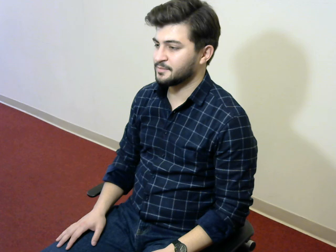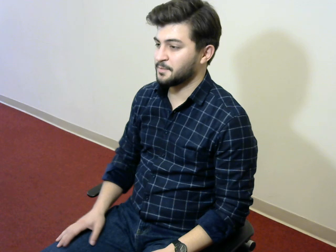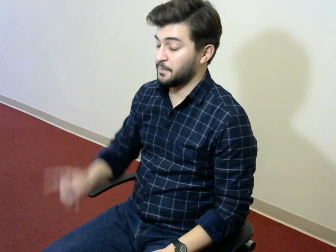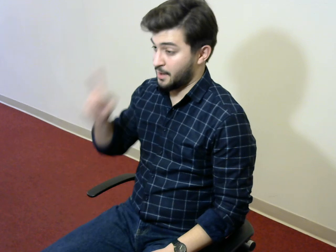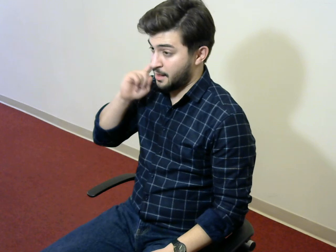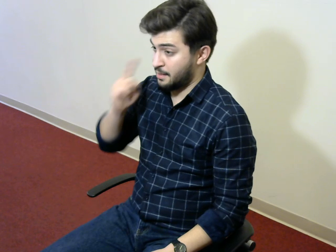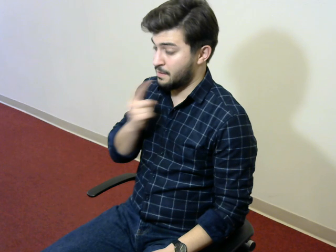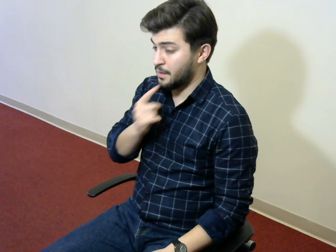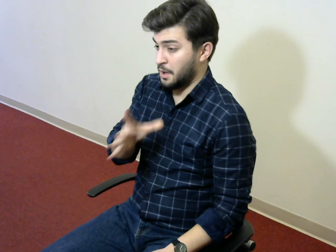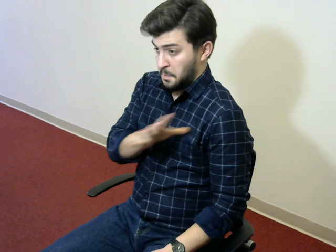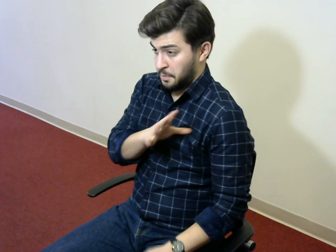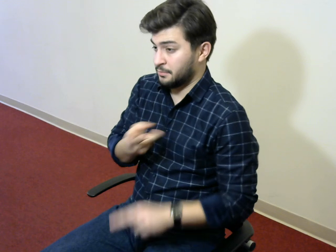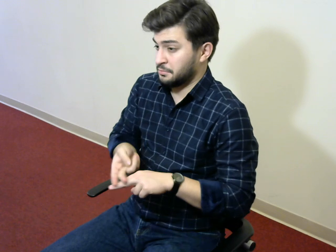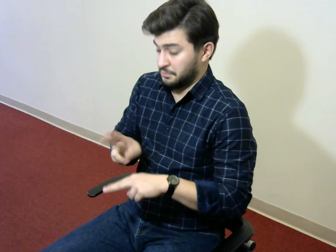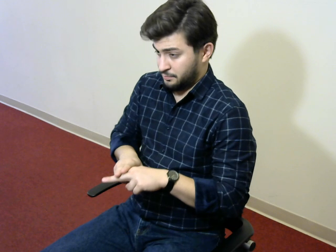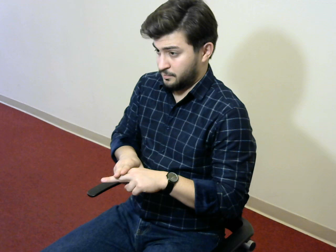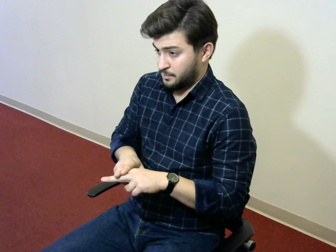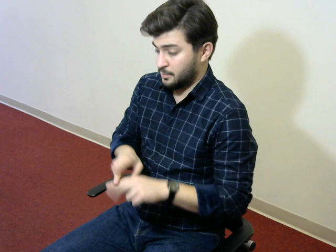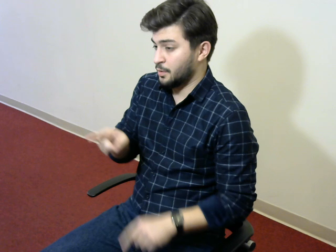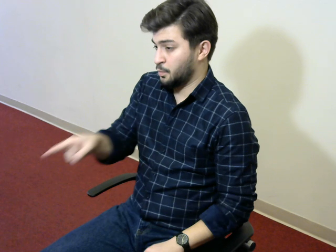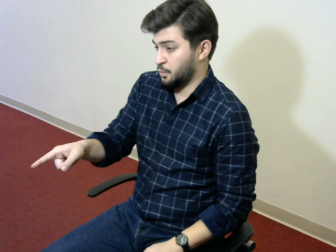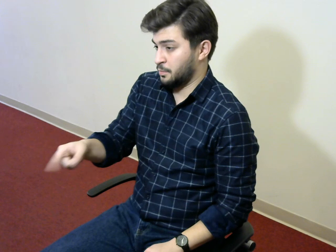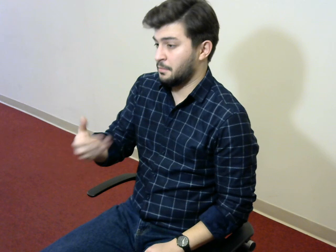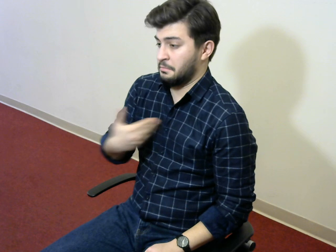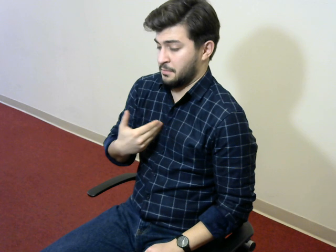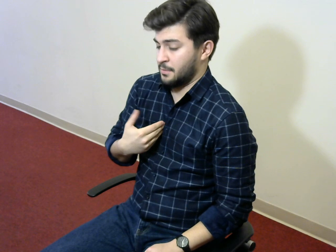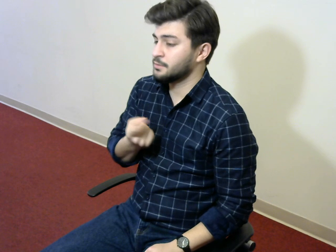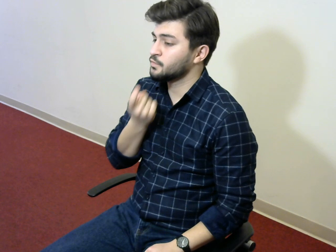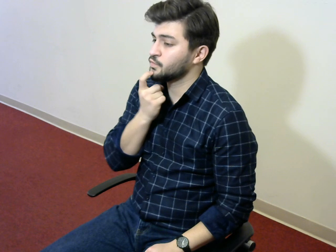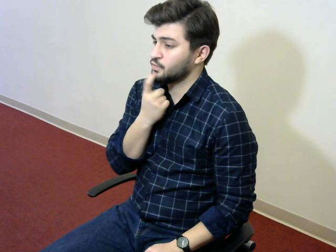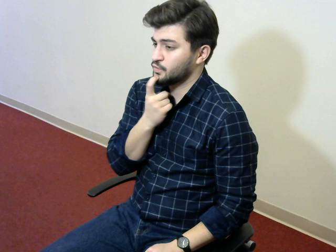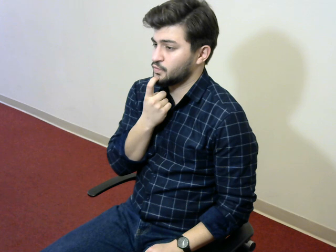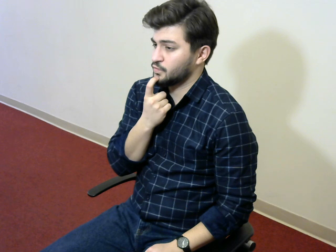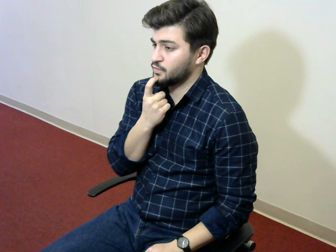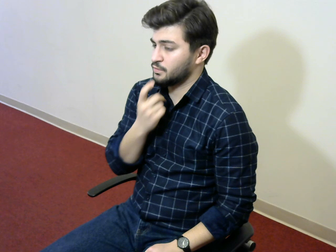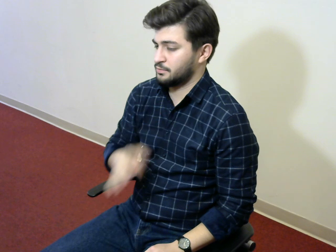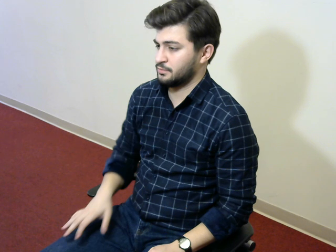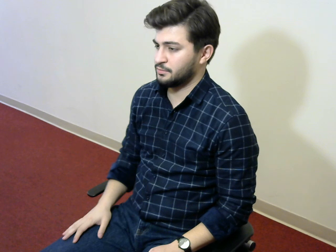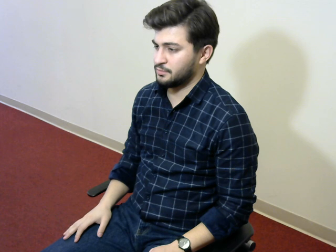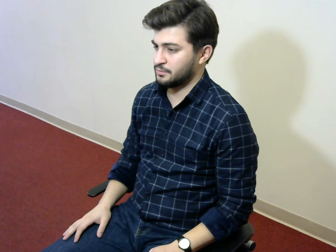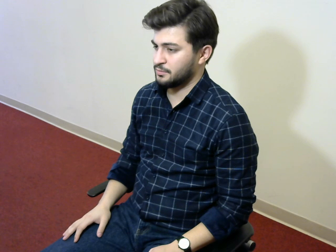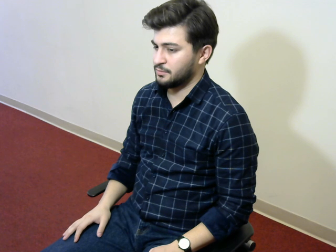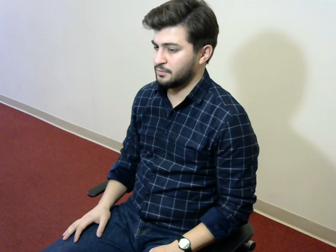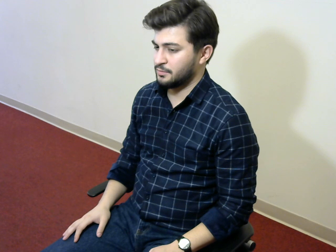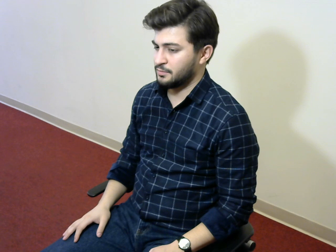Eşitmə məhdudiyyəti olduğuna görə bu mənə çətindir